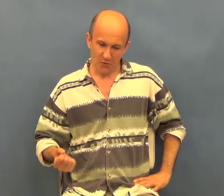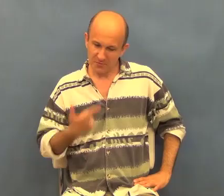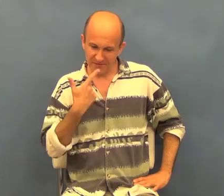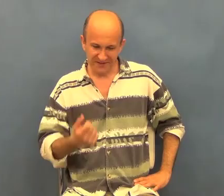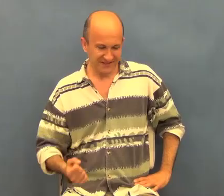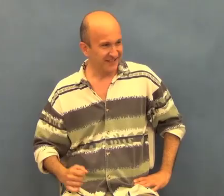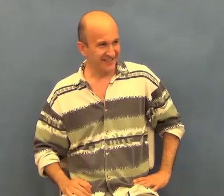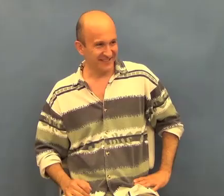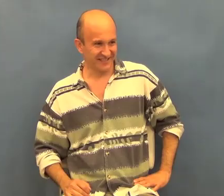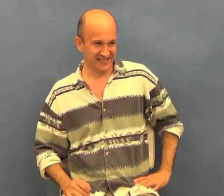Ciężko powiedzieć.